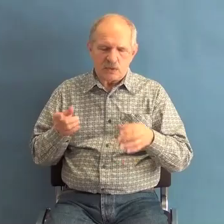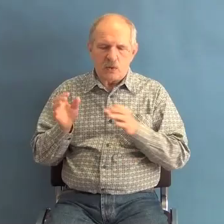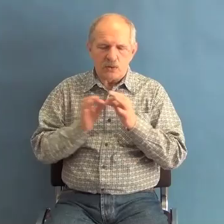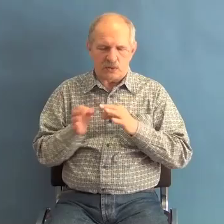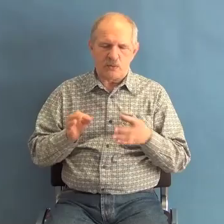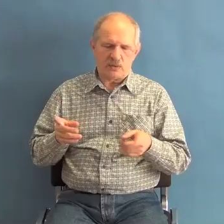Oszczędzać.